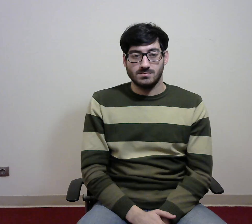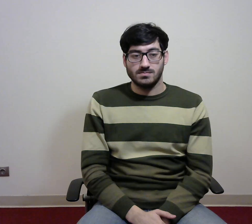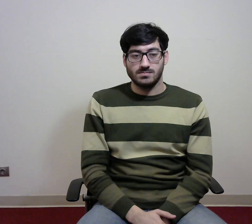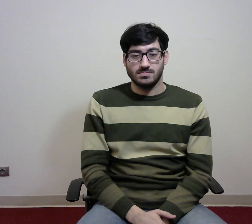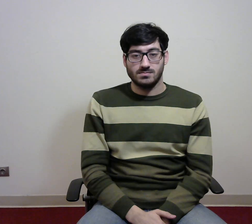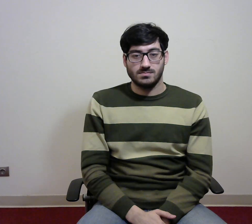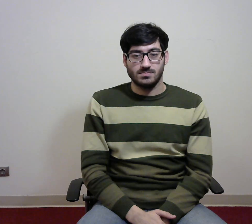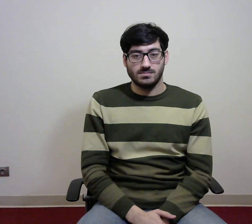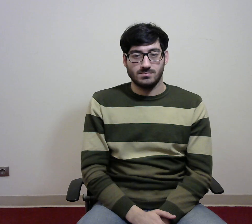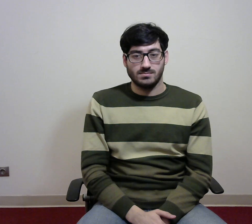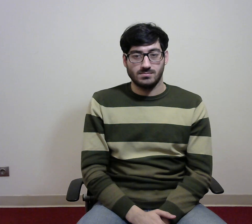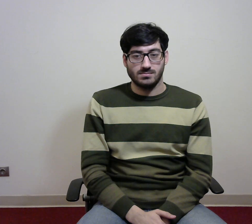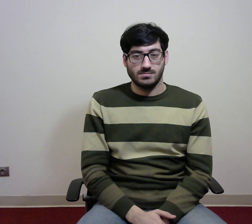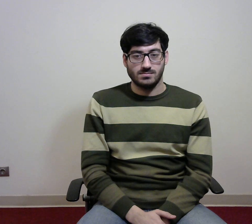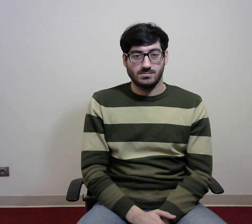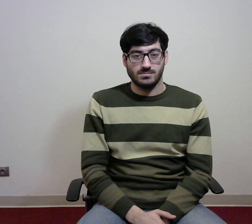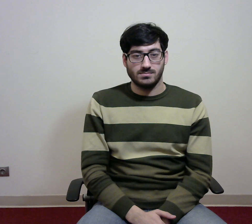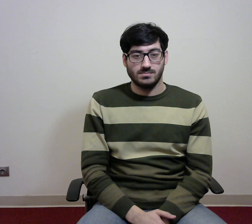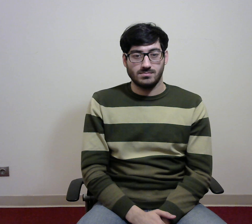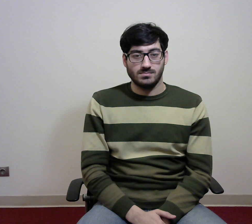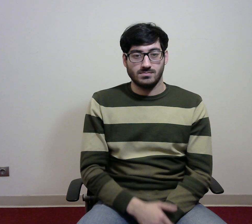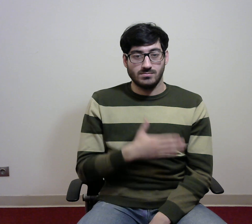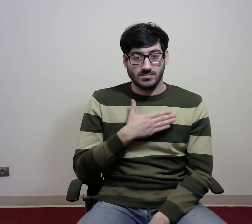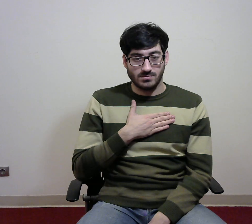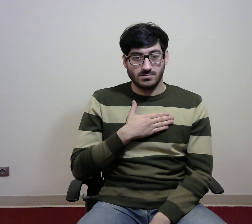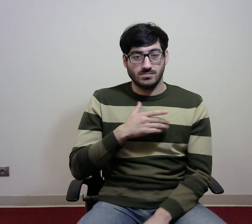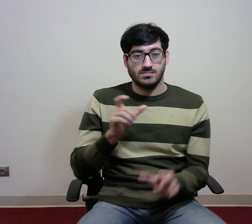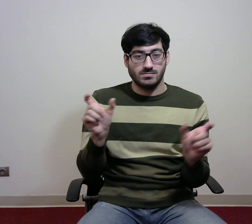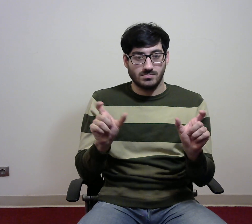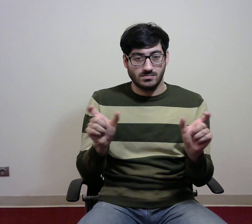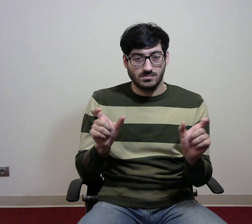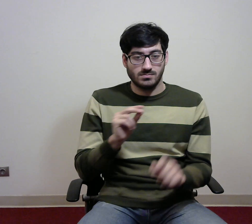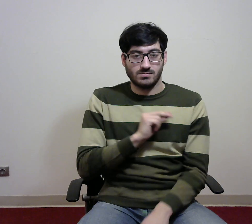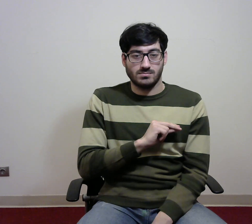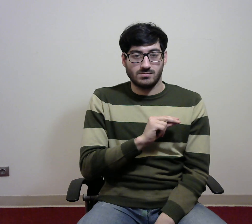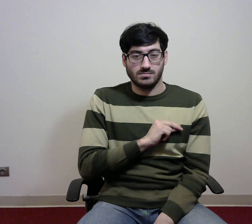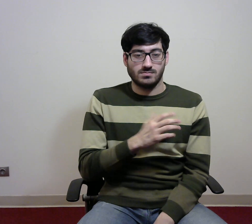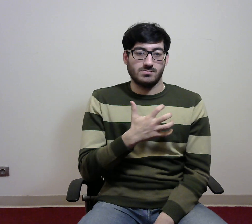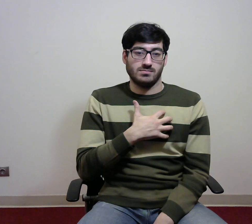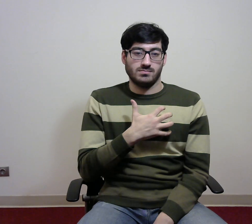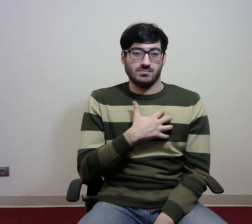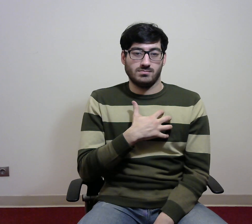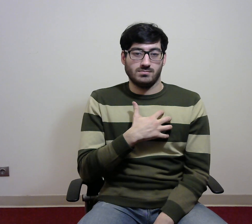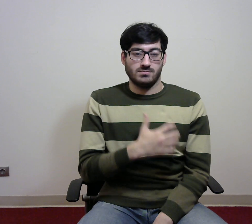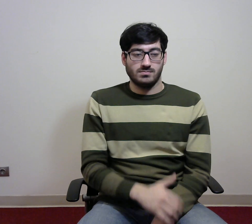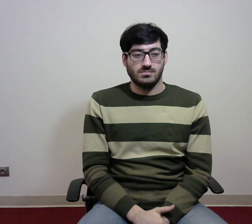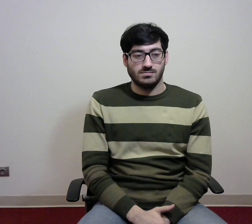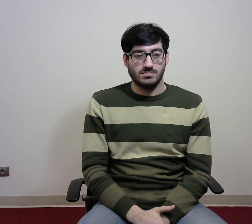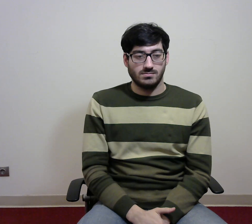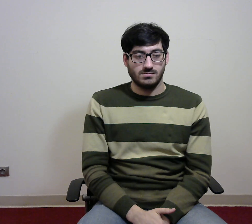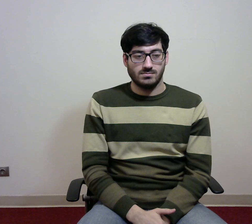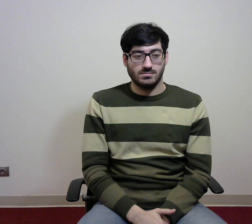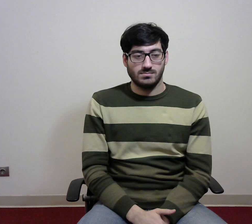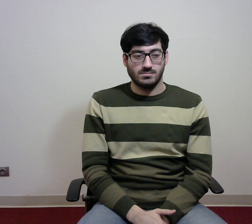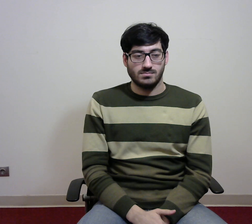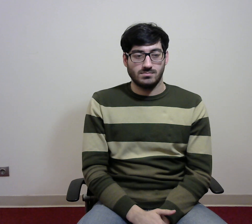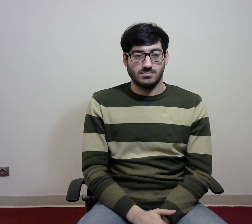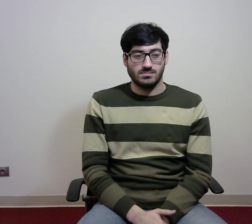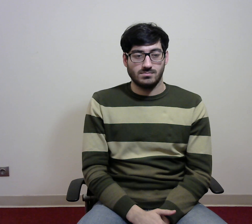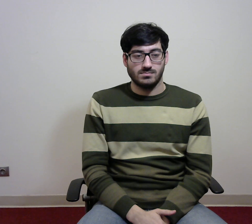Mən marketdə işləmək istəyirəm